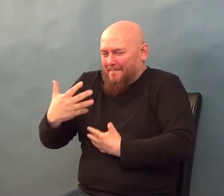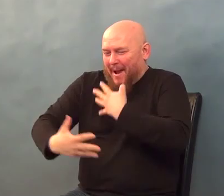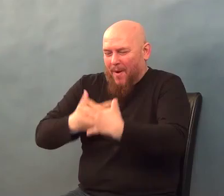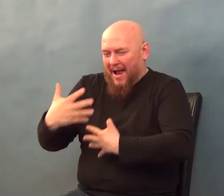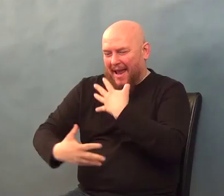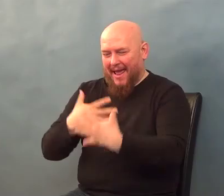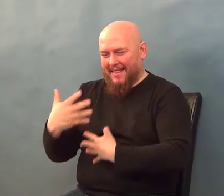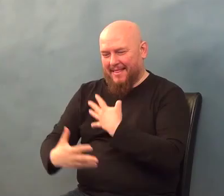Ja nie mam.